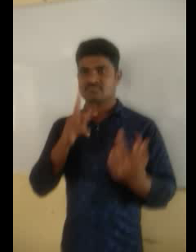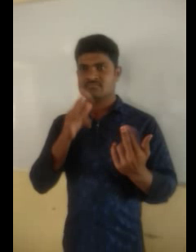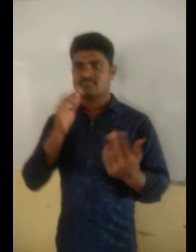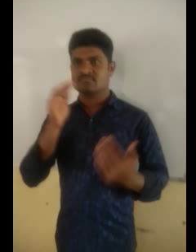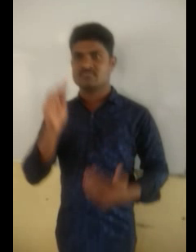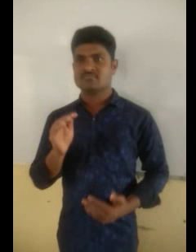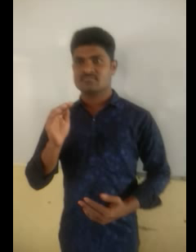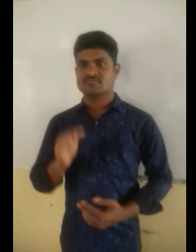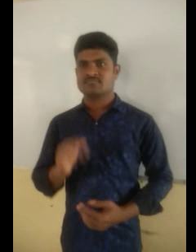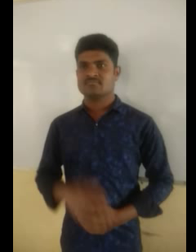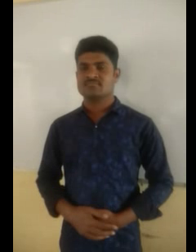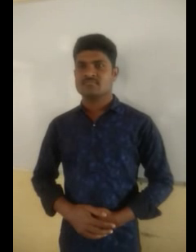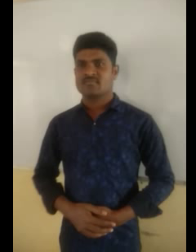could you please talk slower